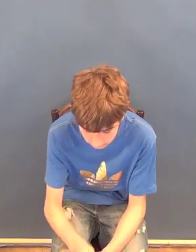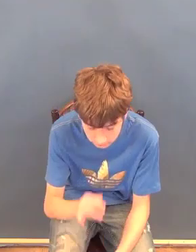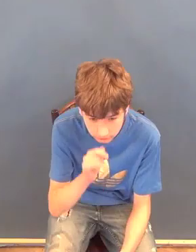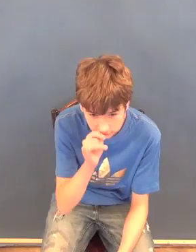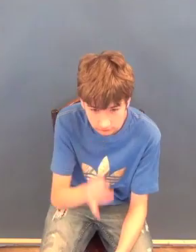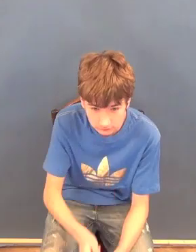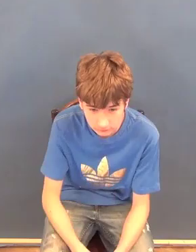Nie mogę.